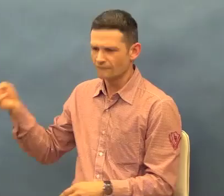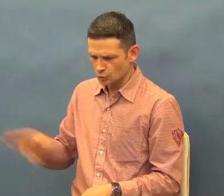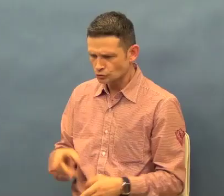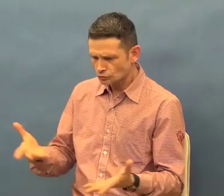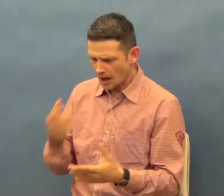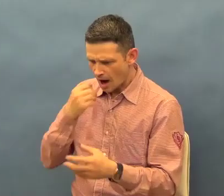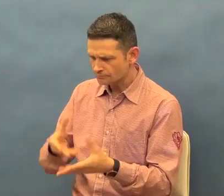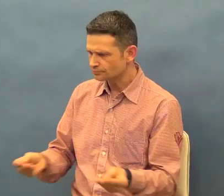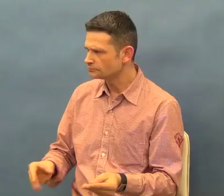Mama wróciła i się zastanawiała, gdzie są jabłka?